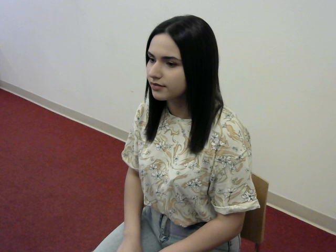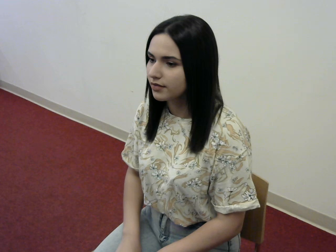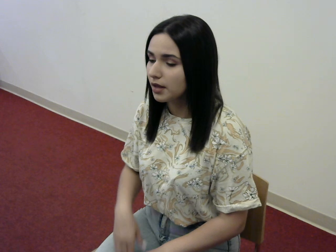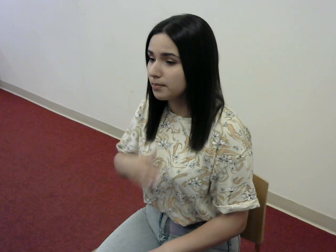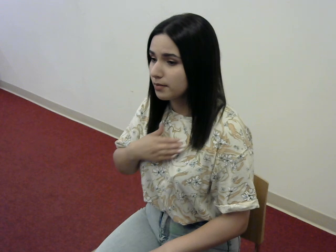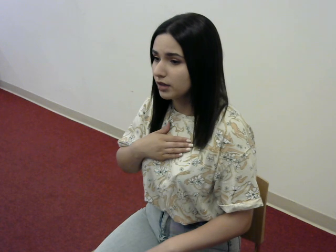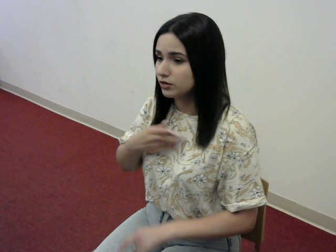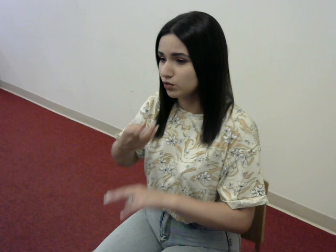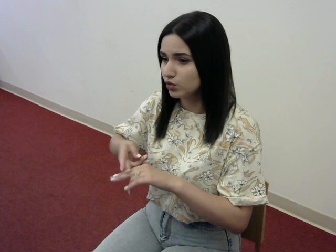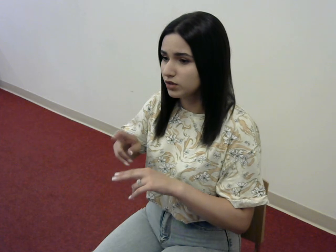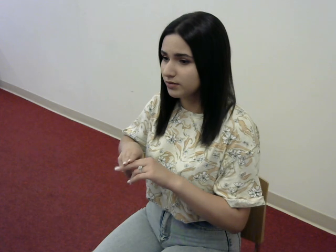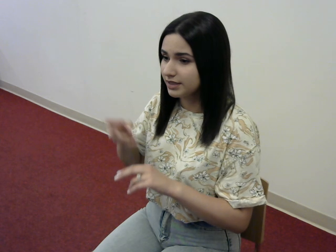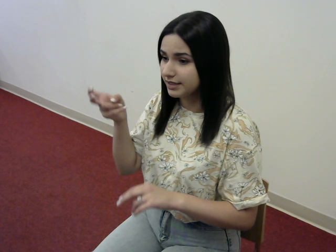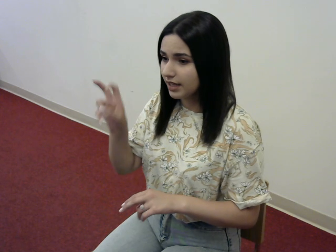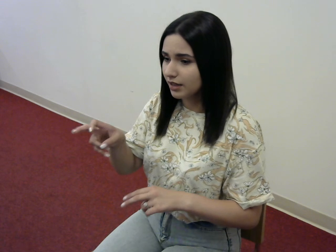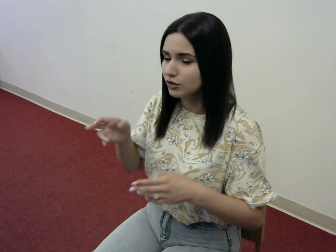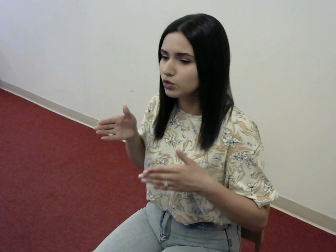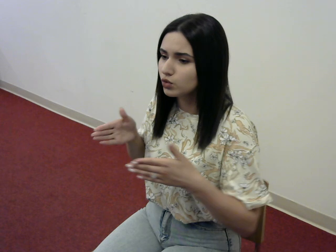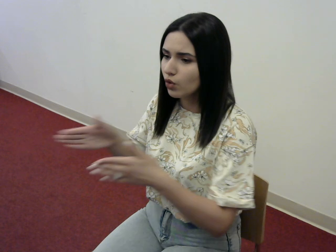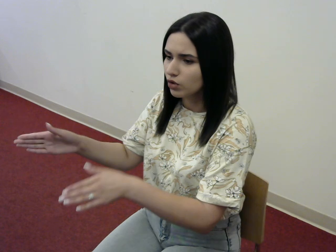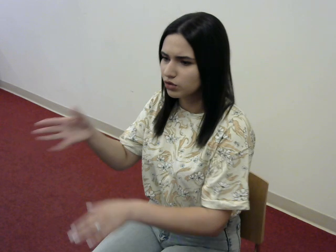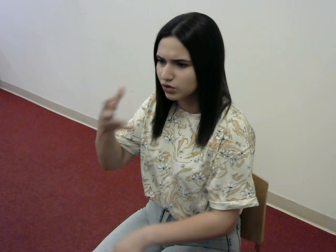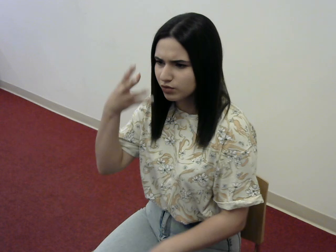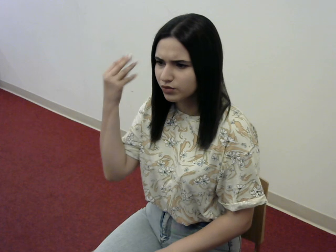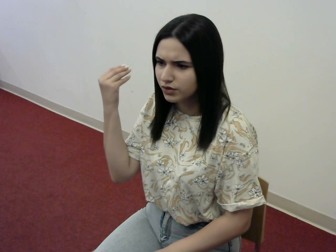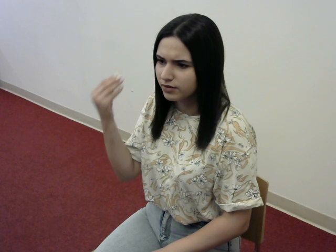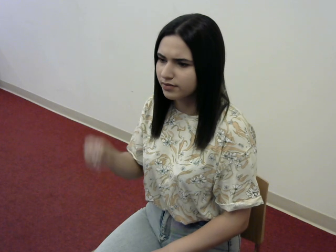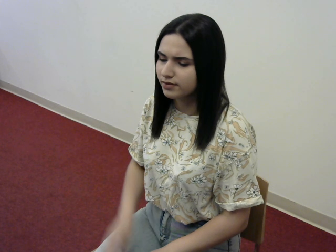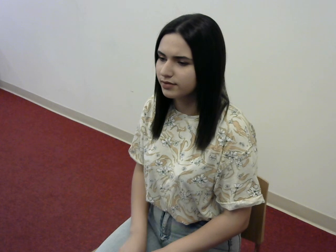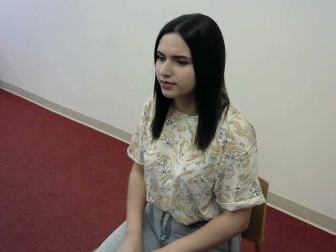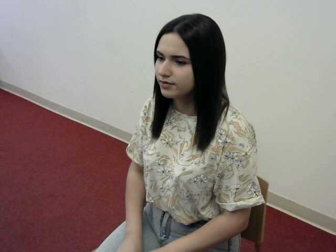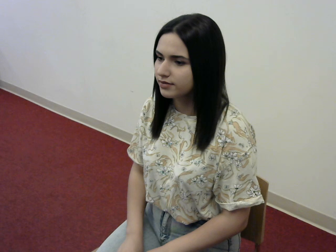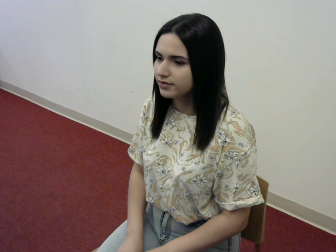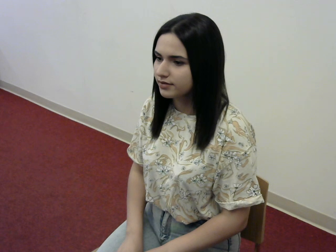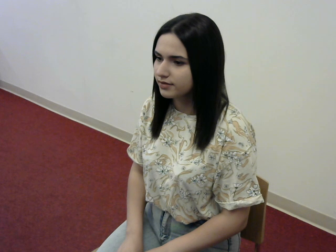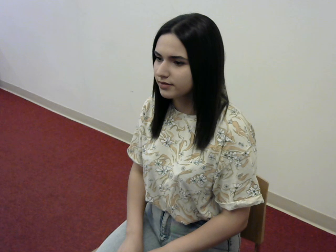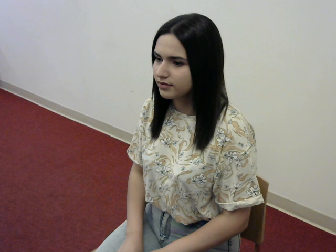Mən bura gələn yolu unutmuşam